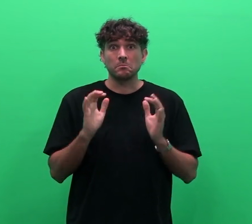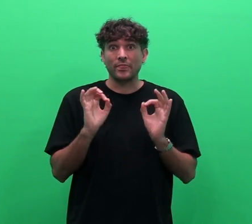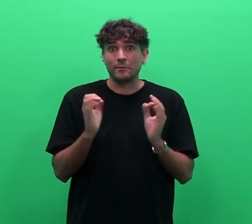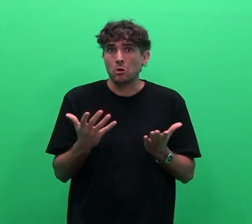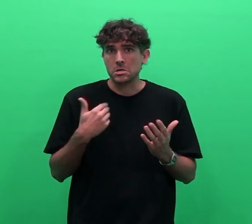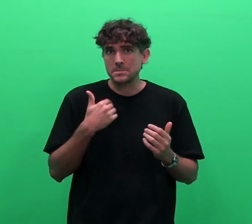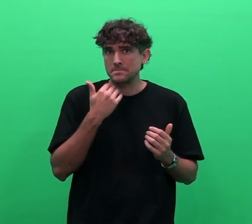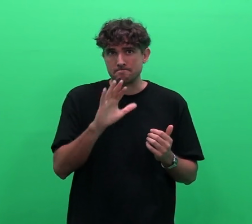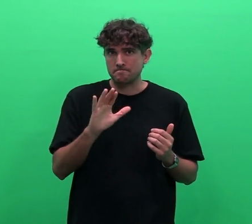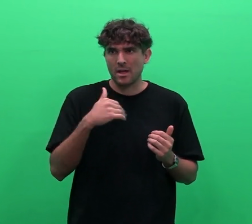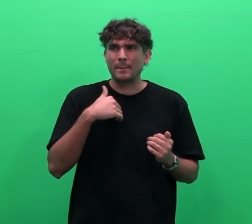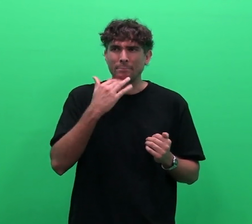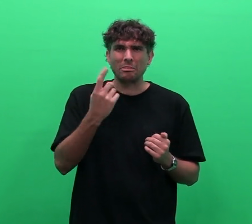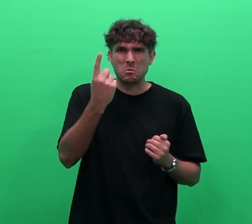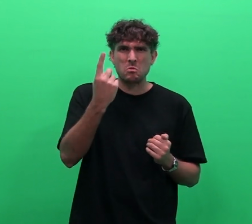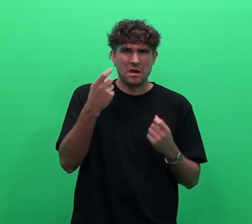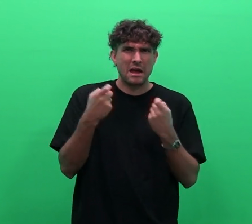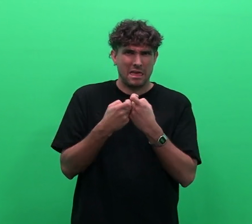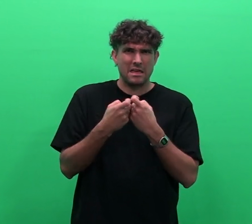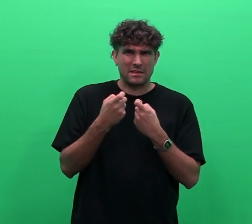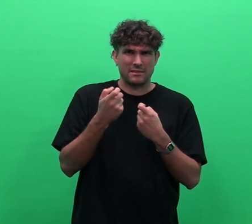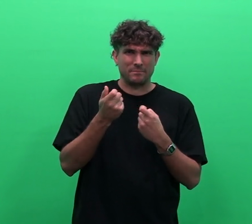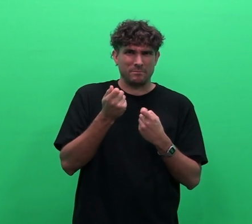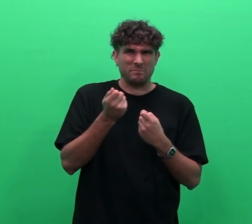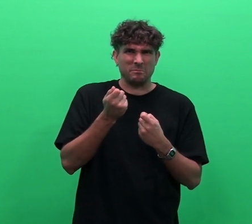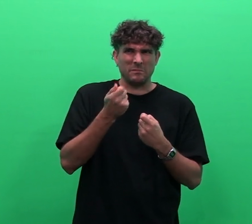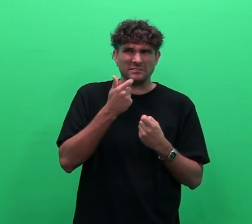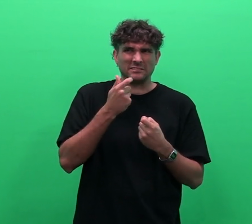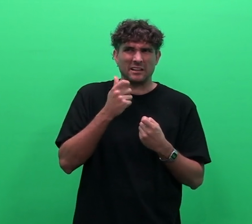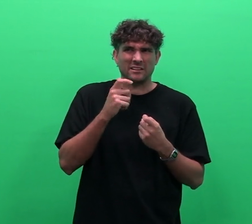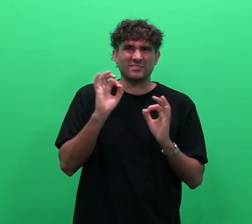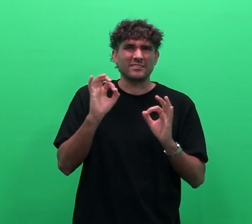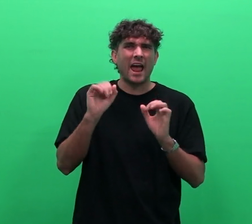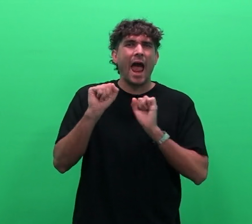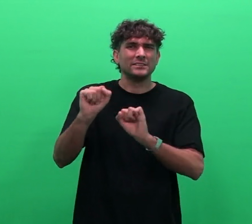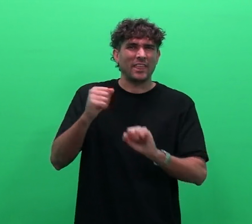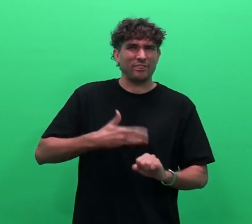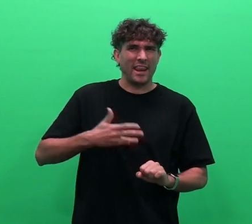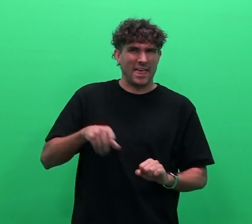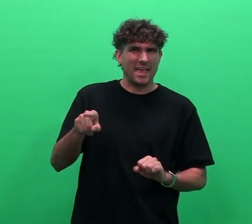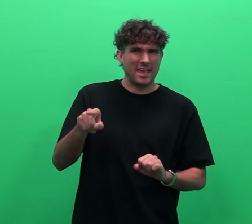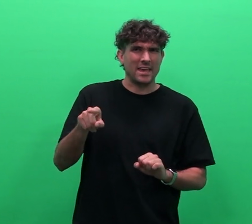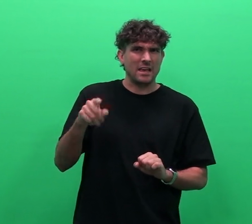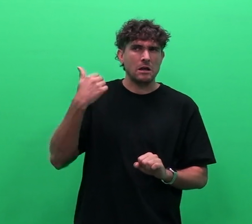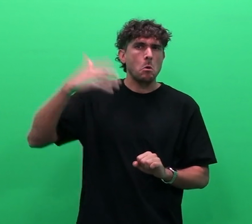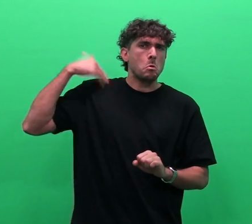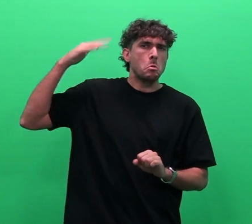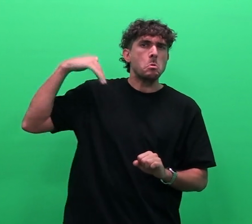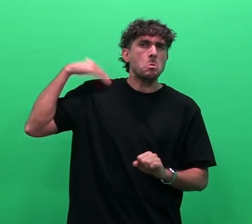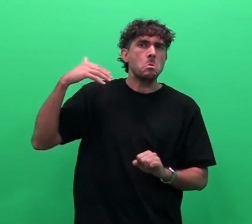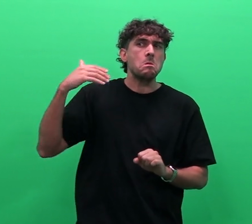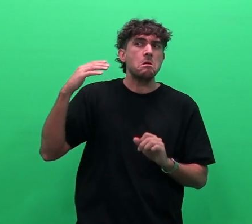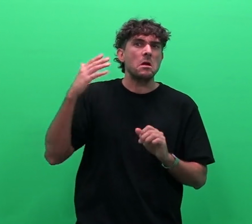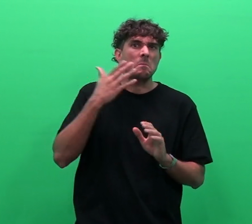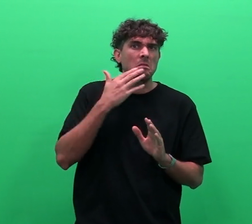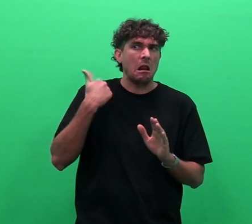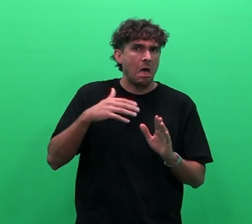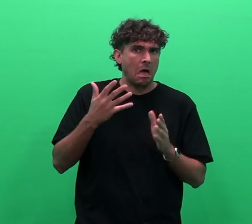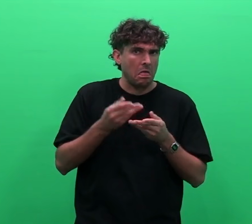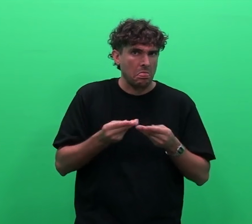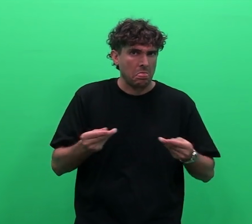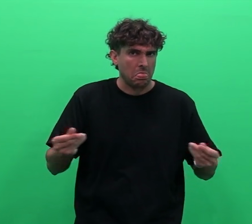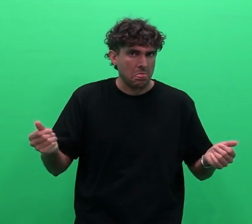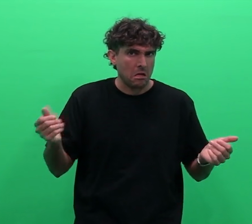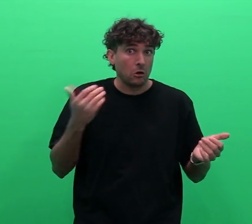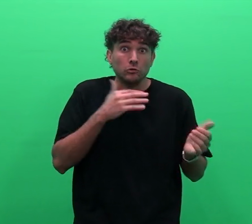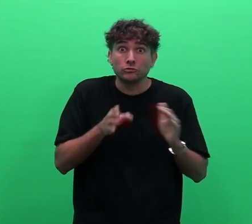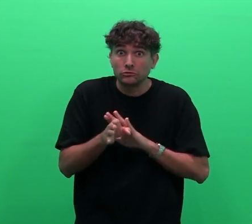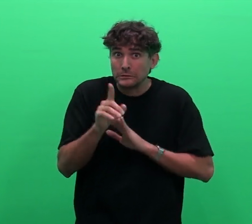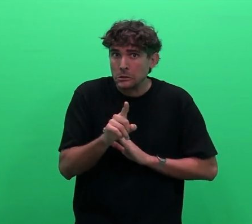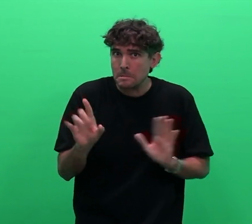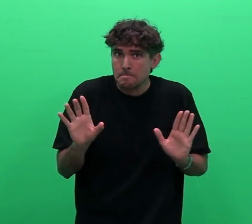De moment no ho sé, bé, sí, hi ha una al·lèrgia que sí que tinc, a una pastilla per evitar la diarrea, però aquesta al·lèrgia em va passar fa temps, crec que ara ja m'ha desaparegut, no sé si la segueixo tenint o no.